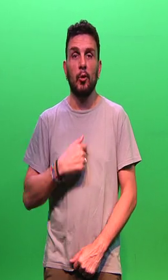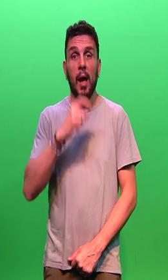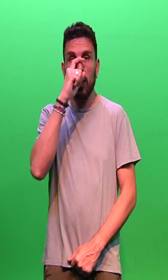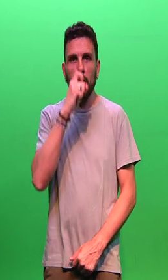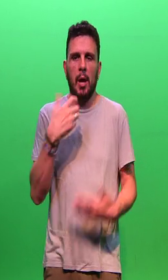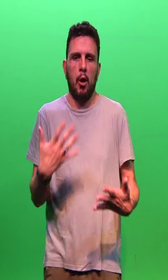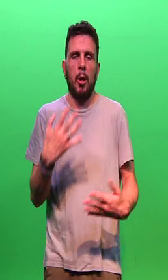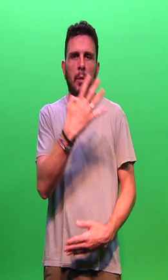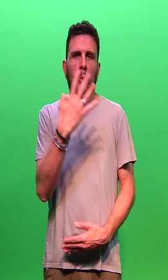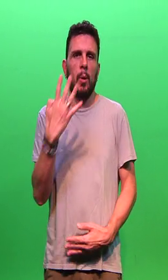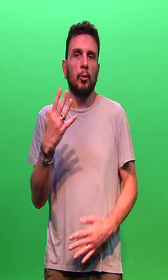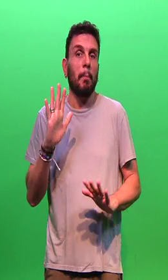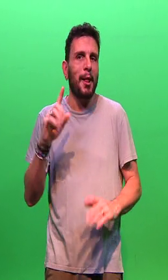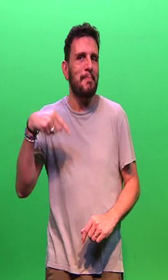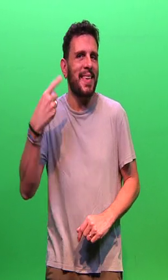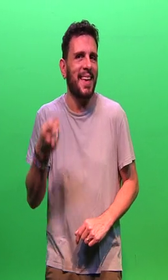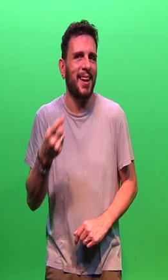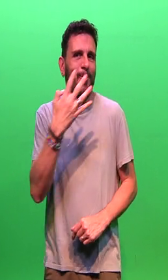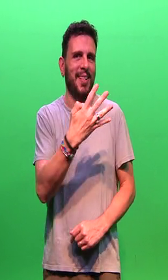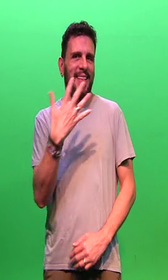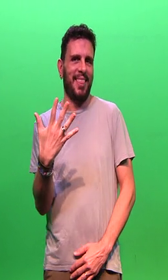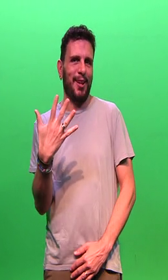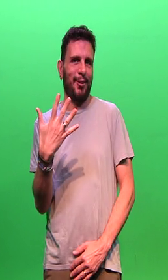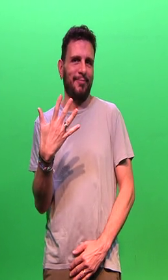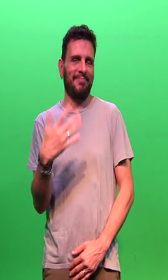Ara tinc quaranta-quatre anys, però demà en faig quaranta-cinc.